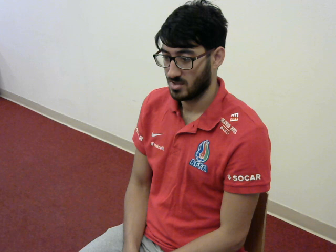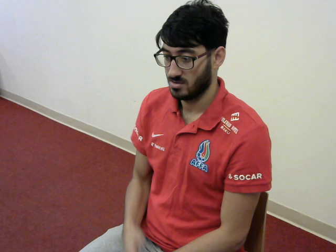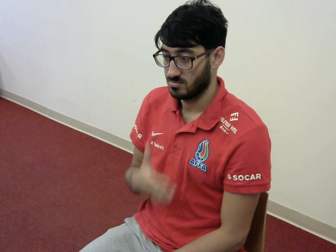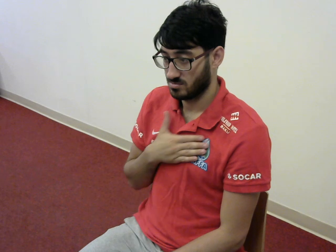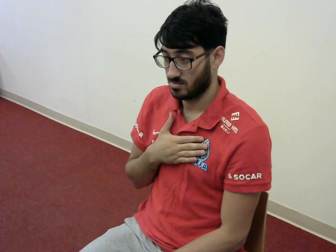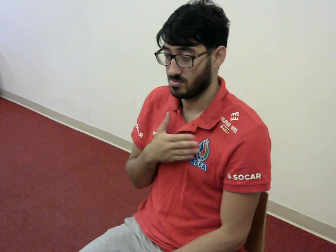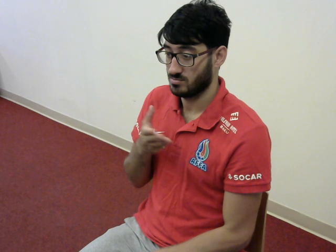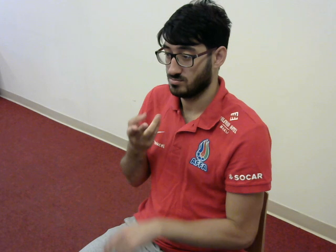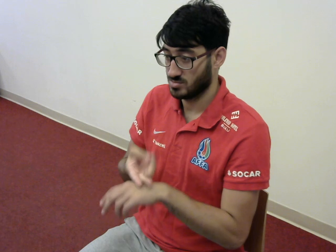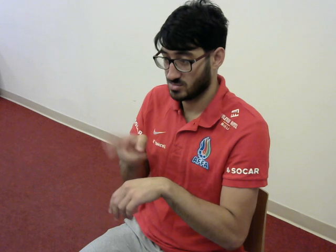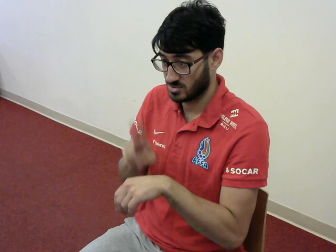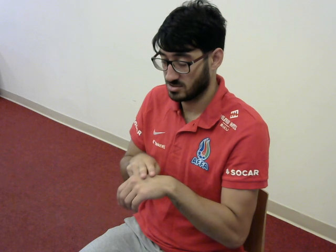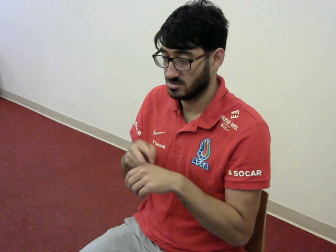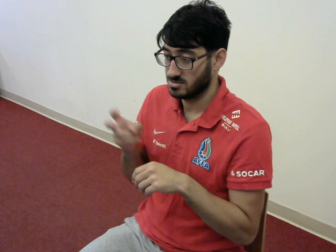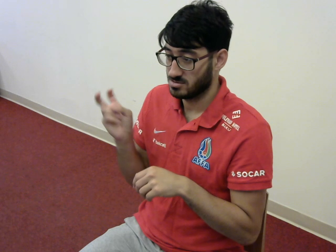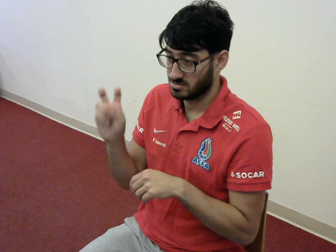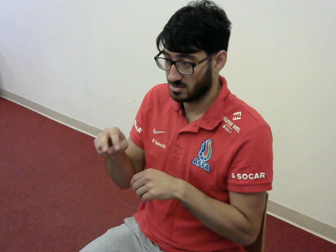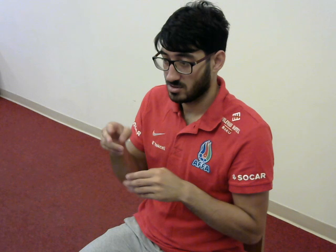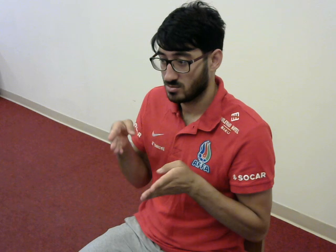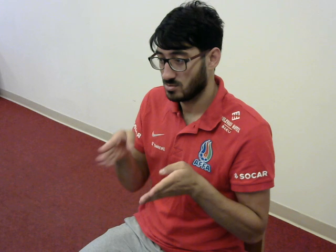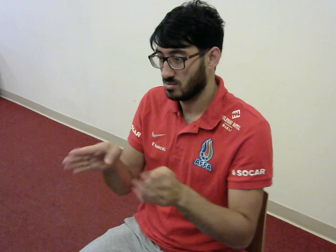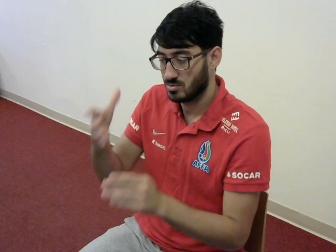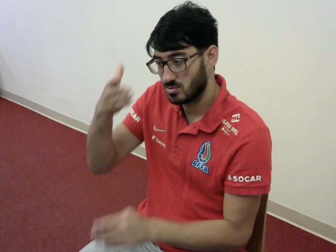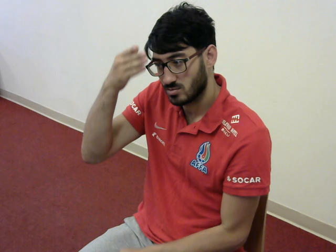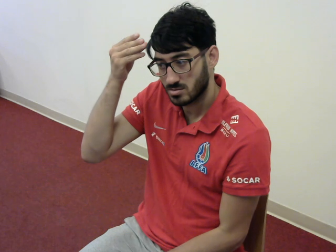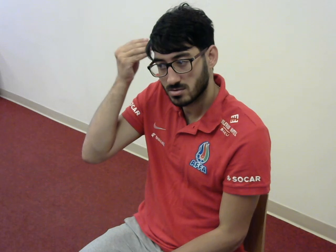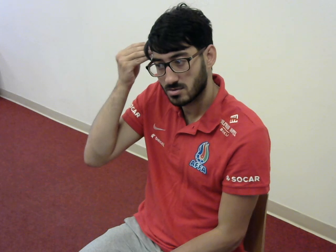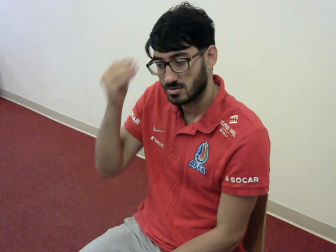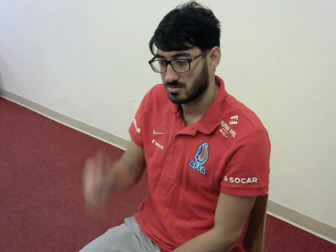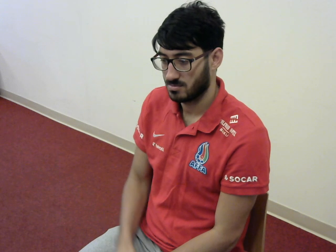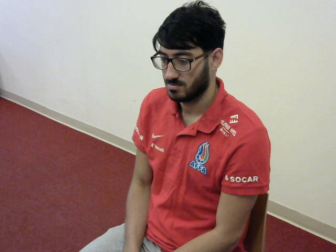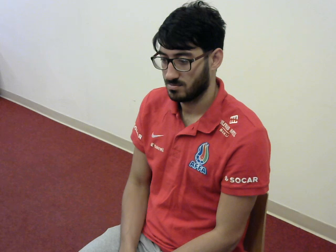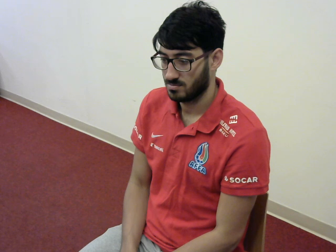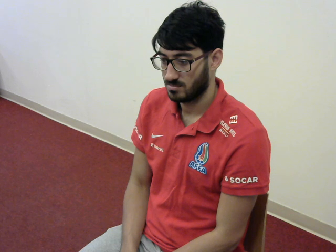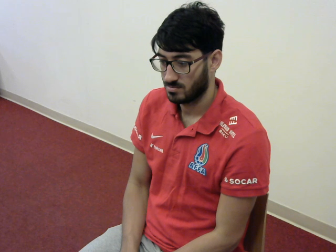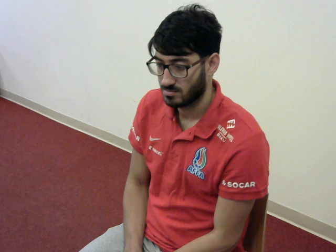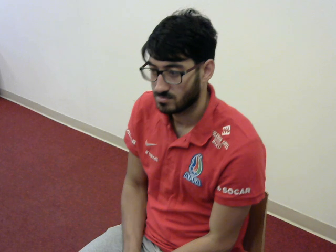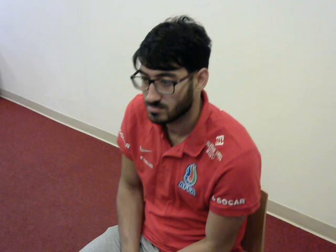Mən bura gələn yolu unutmuşam